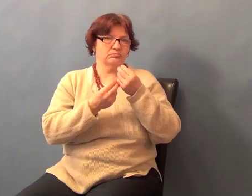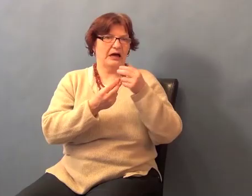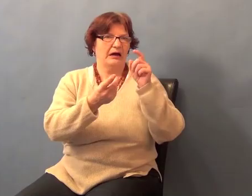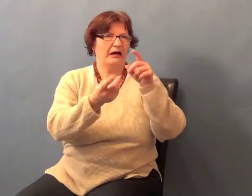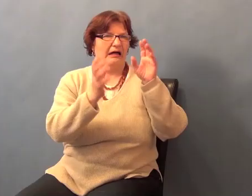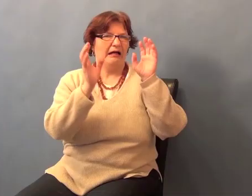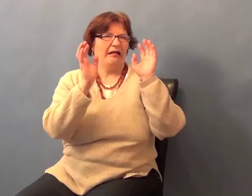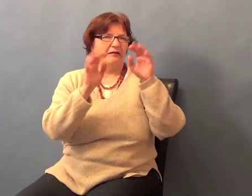Nie miał nic przeciwko.